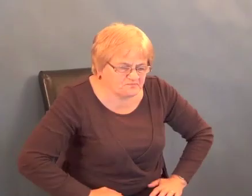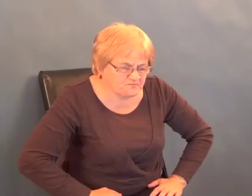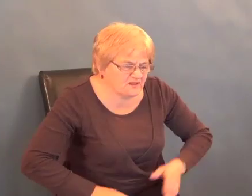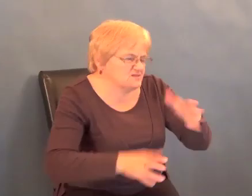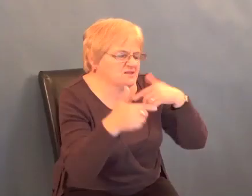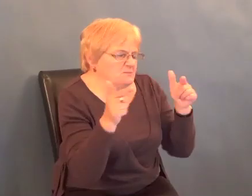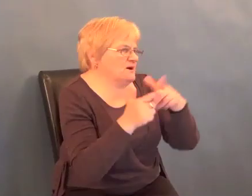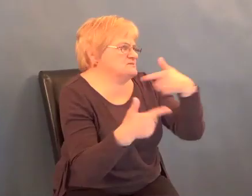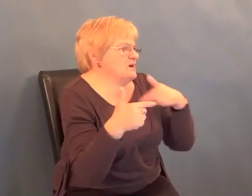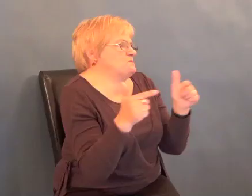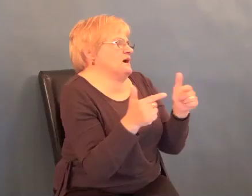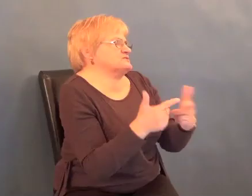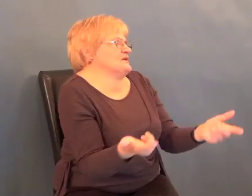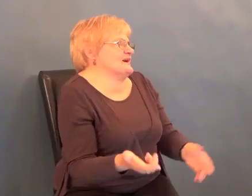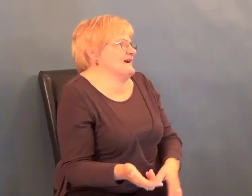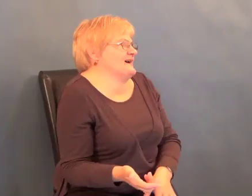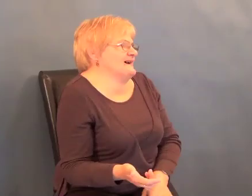Nam nie pasuje.